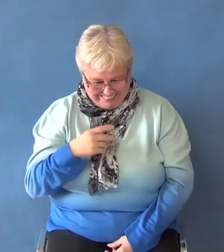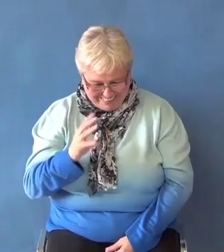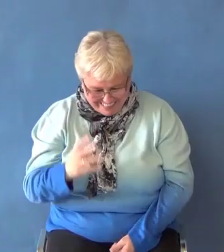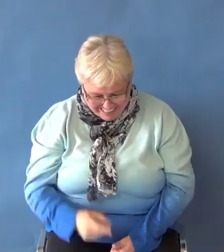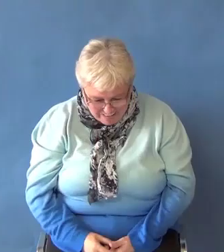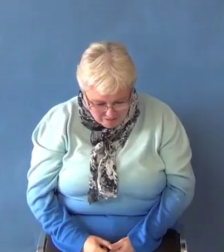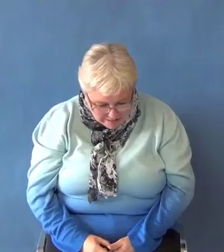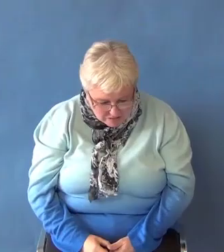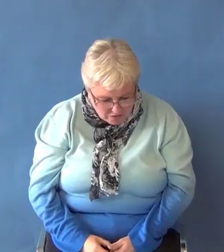Tak, ja czwartego.